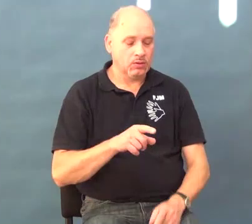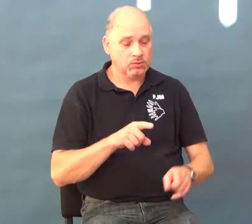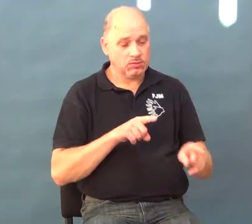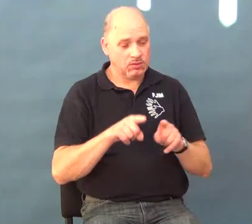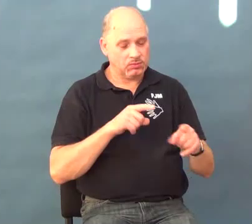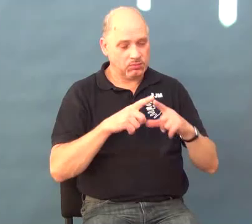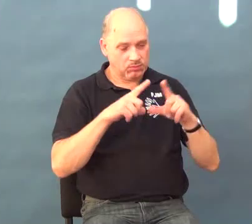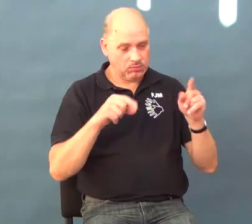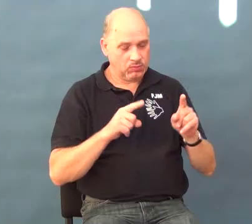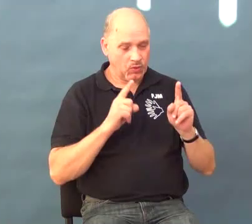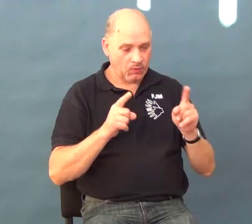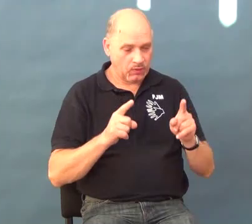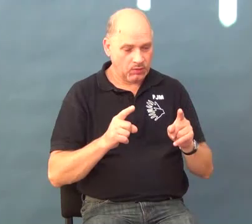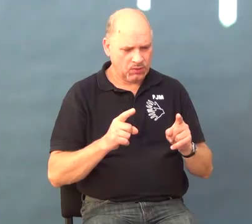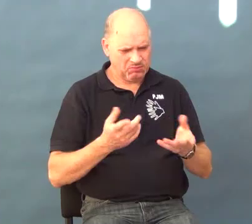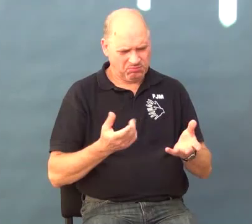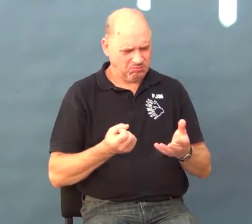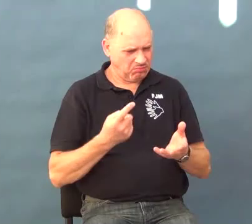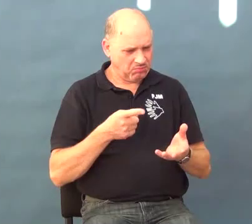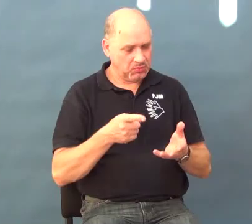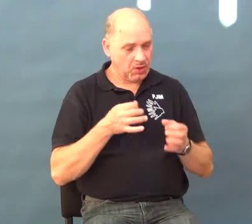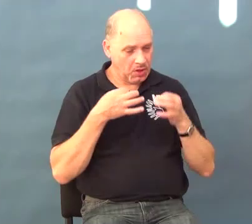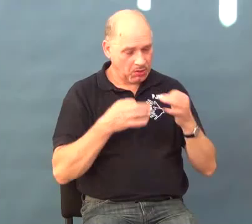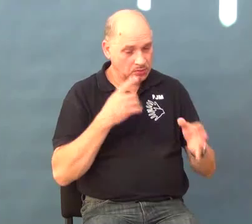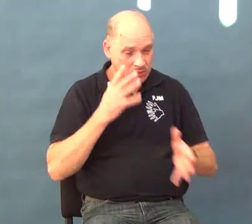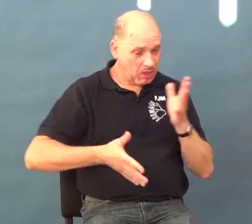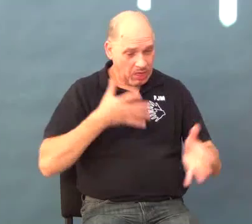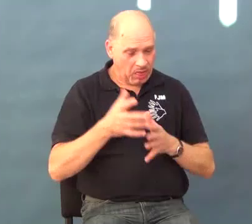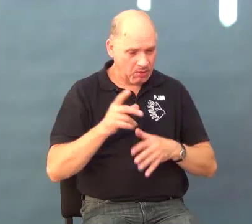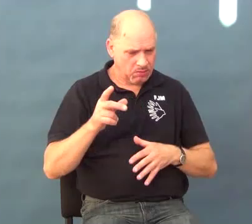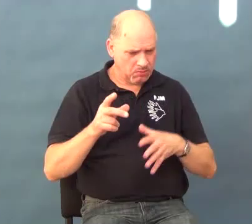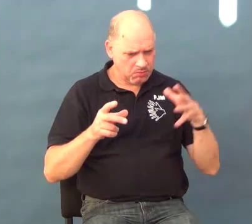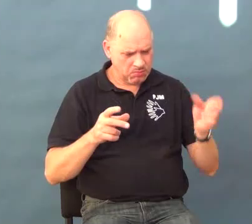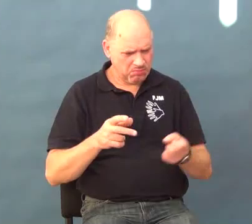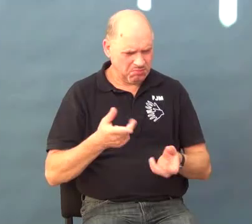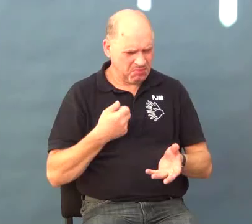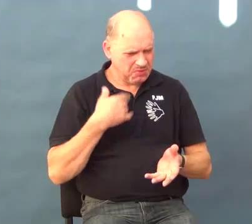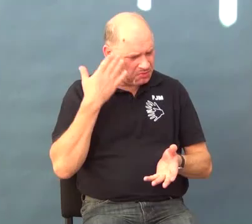Trójkątny znak to takie ostrzeżenie... dziwnie, jest samochód i jakaś osoba biegnie, nie znam takiego znaku.